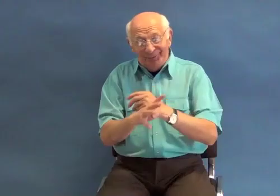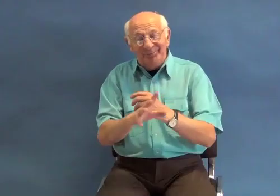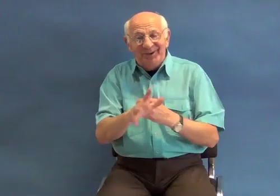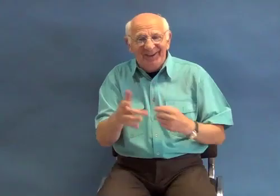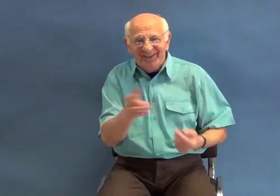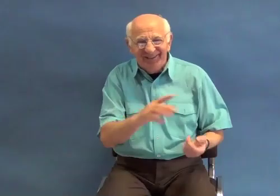Dziewięćdziesiąt pięć.